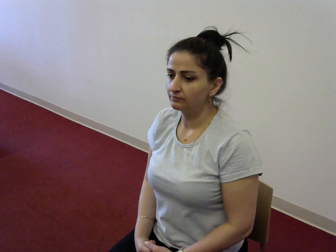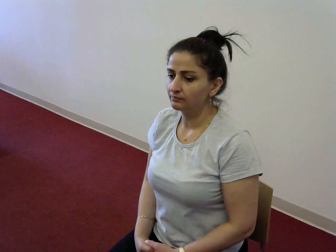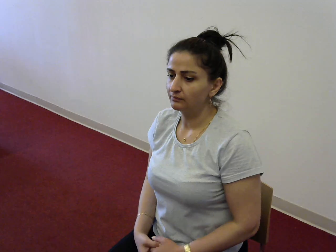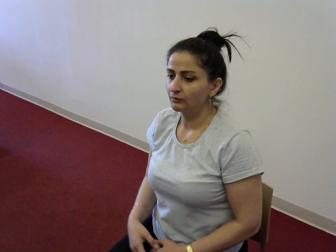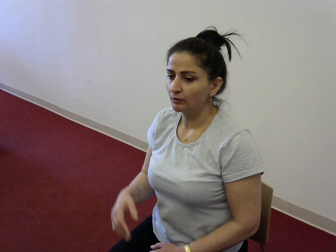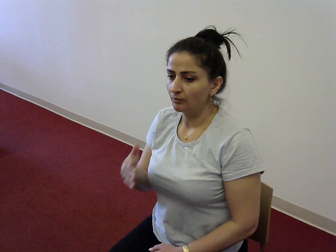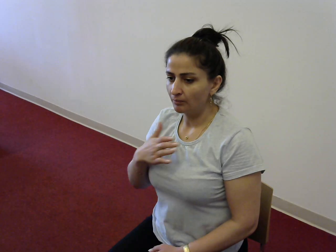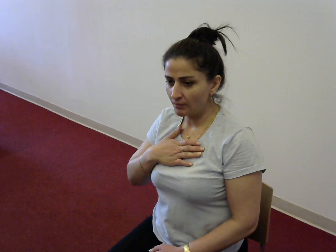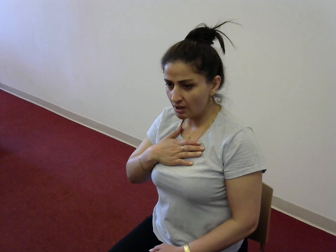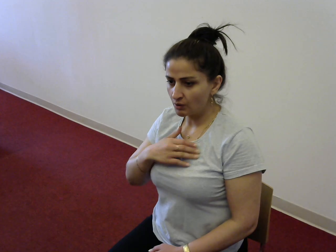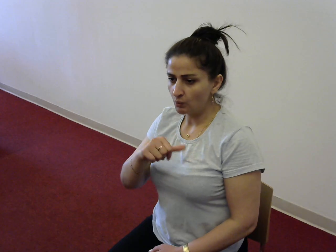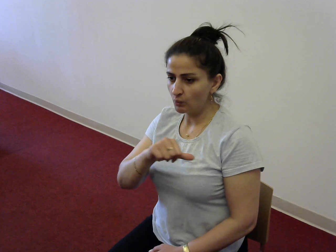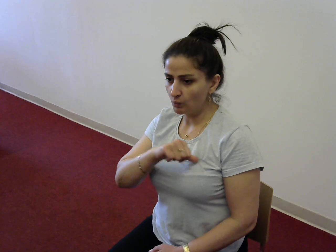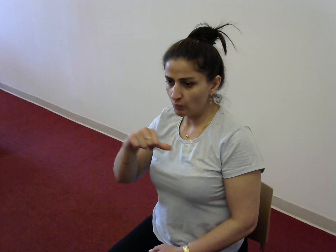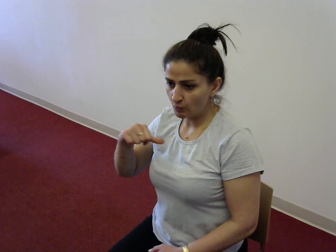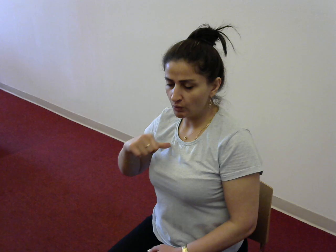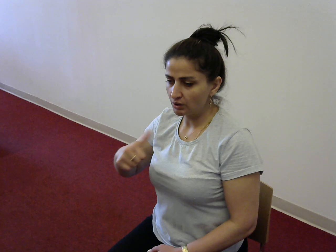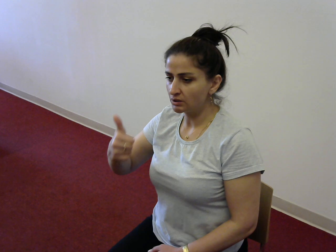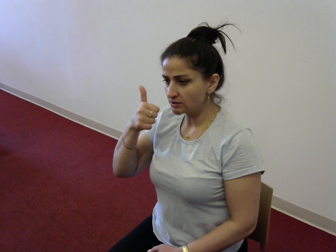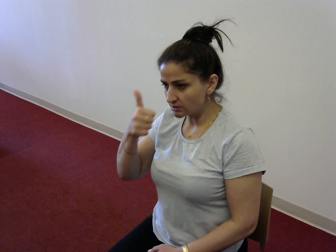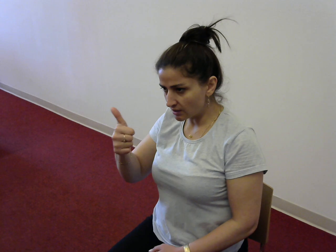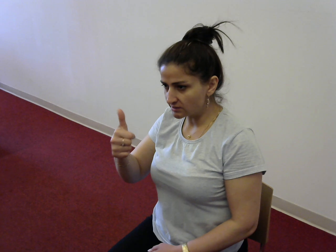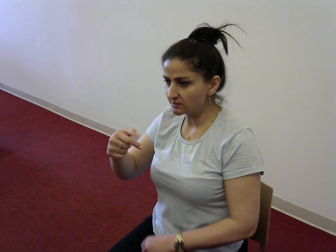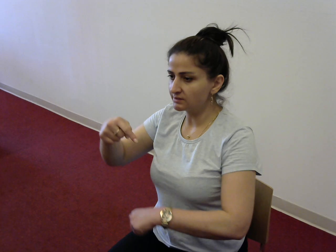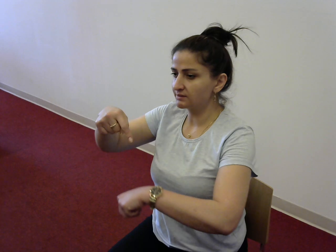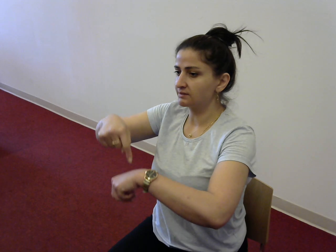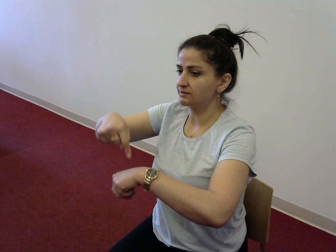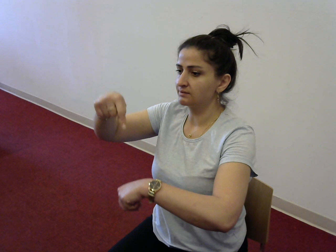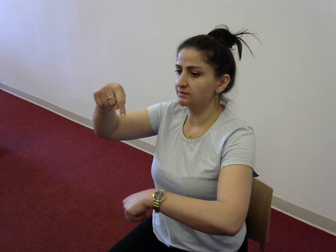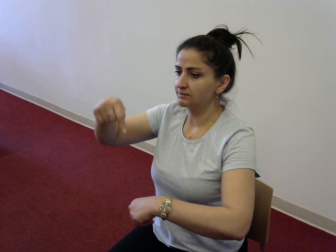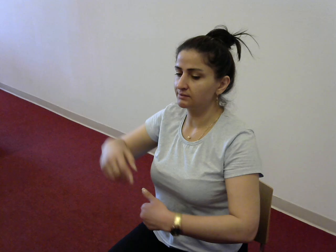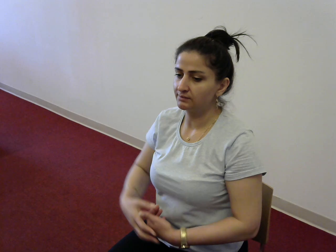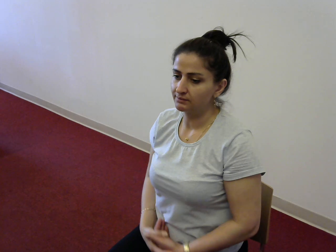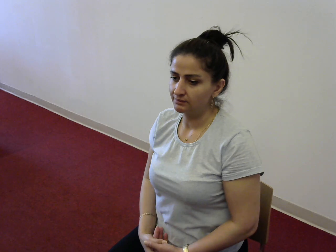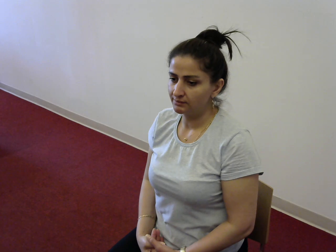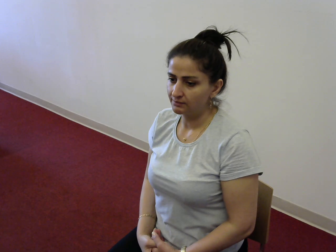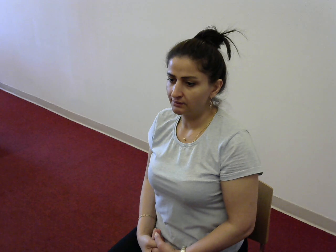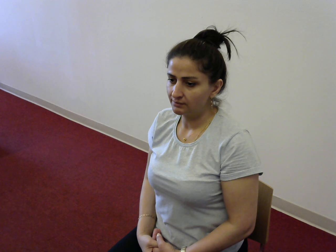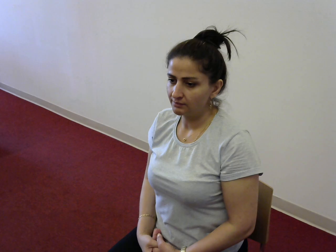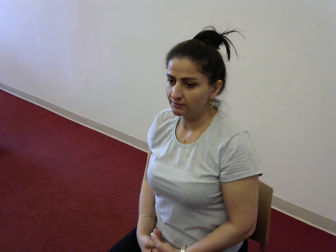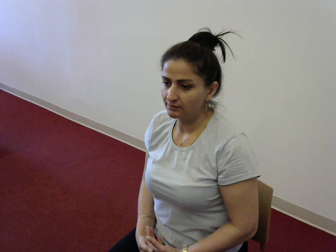Mən özümü yaxşı hiss edirəm